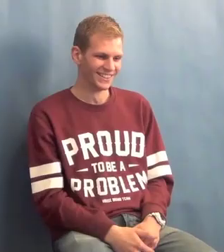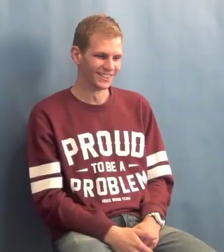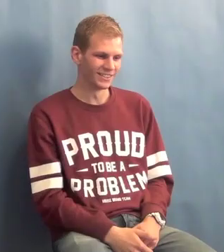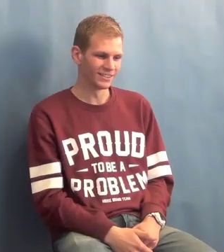Aha.